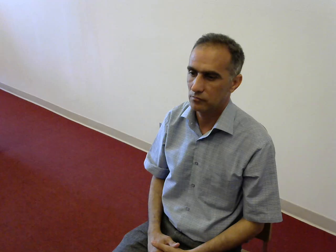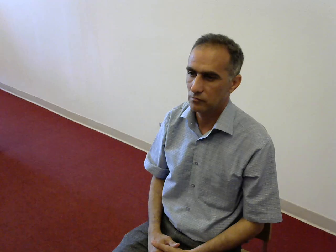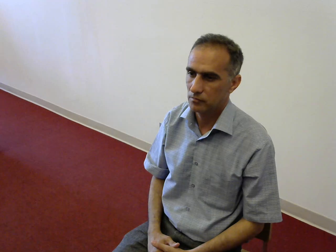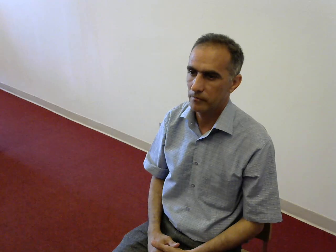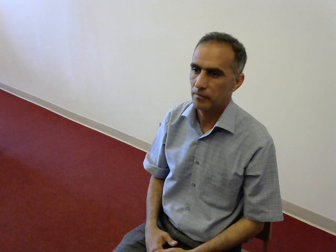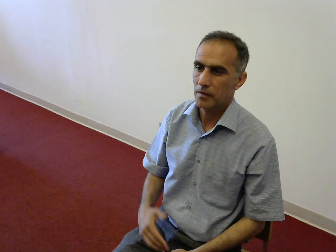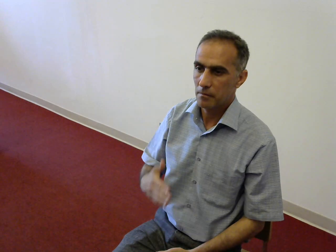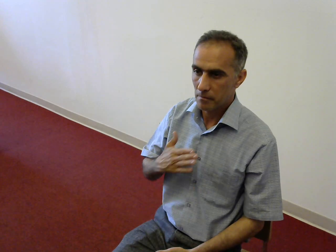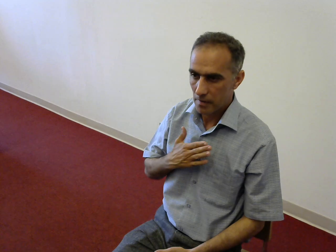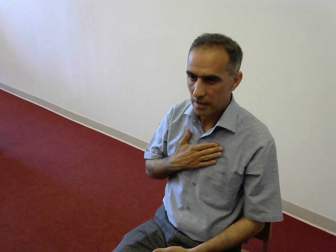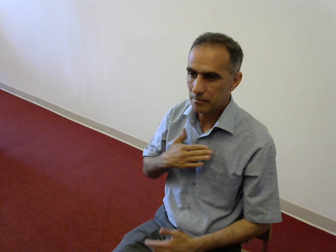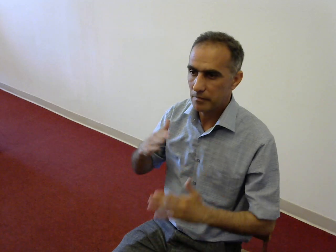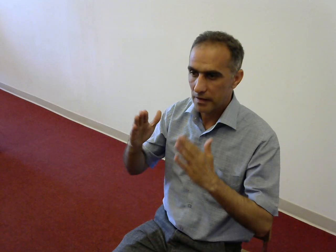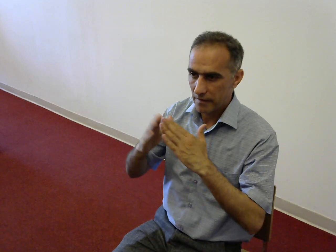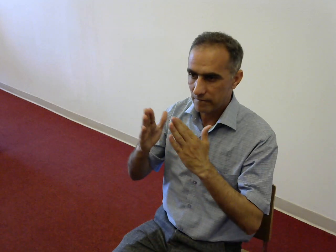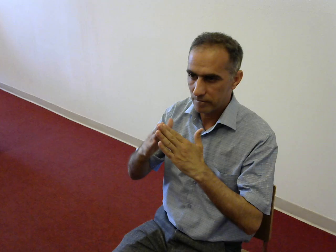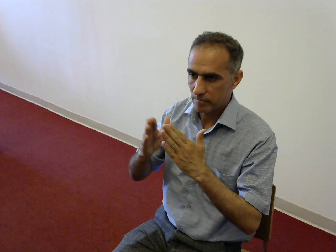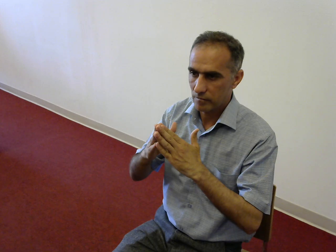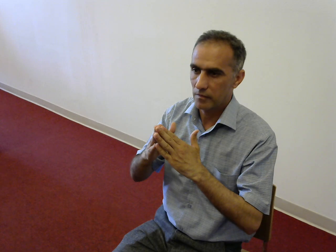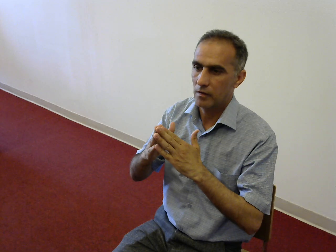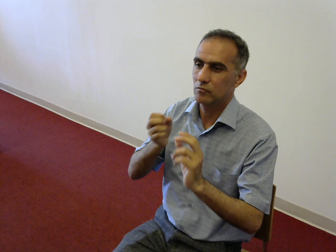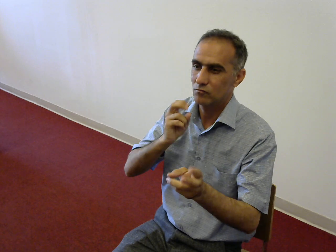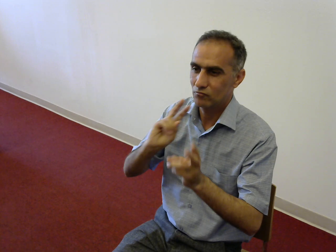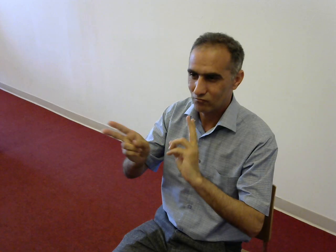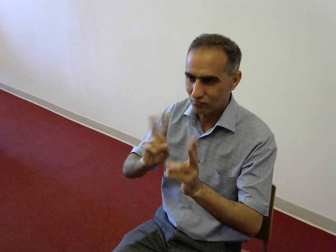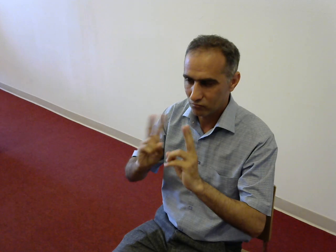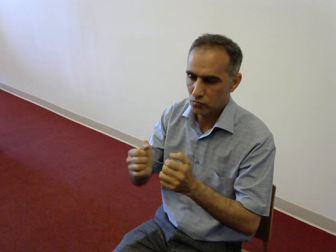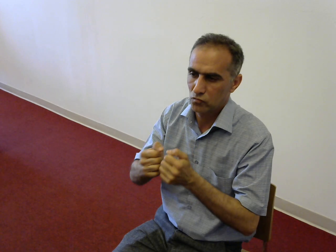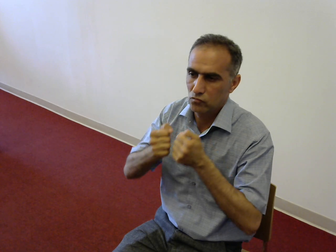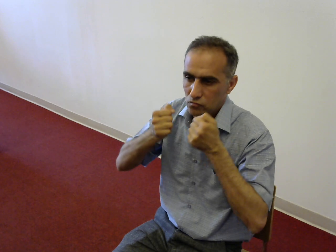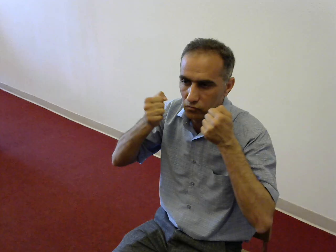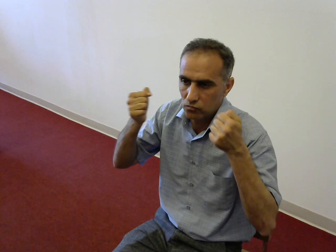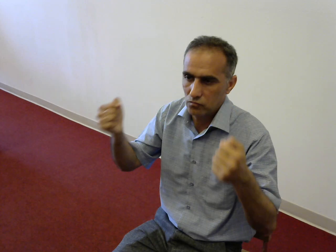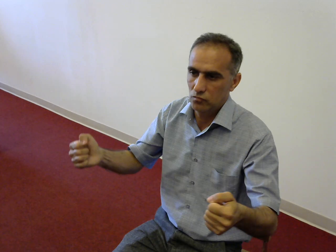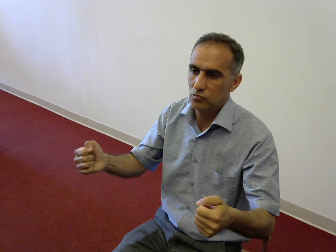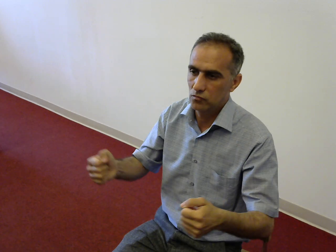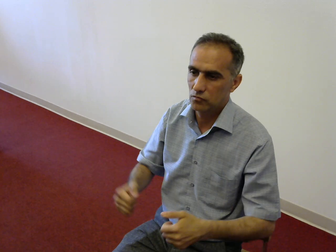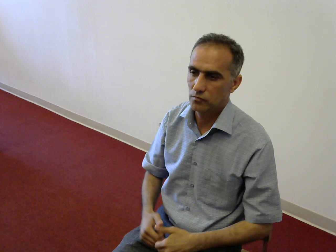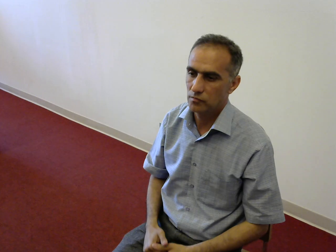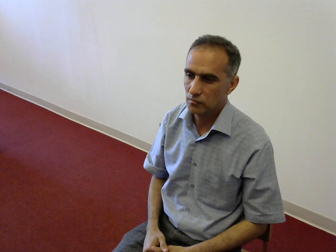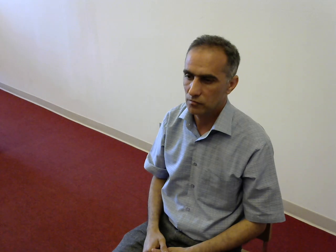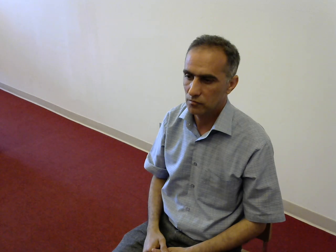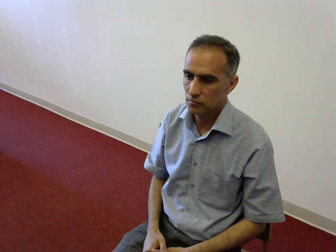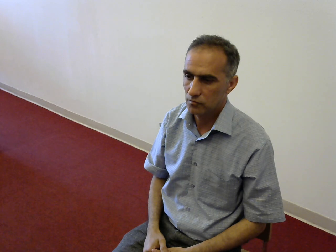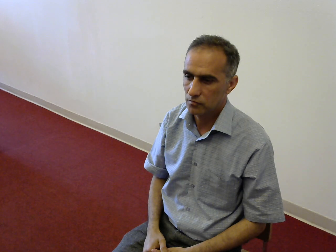Mənim evimin mətbəxi genişdir